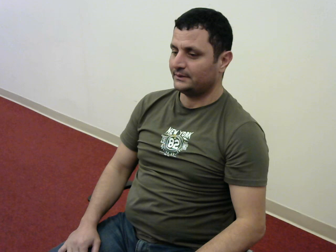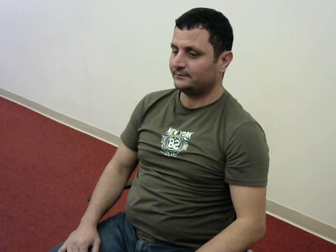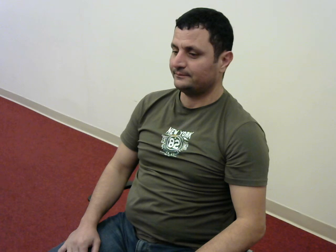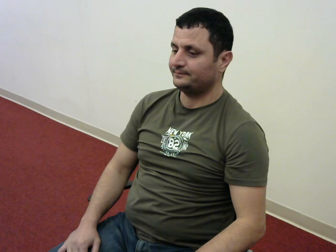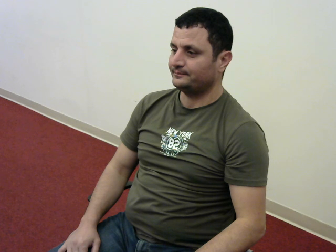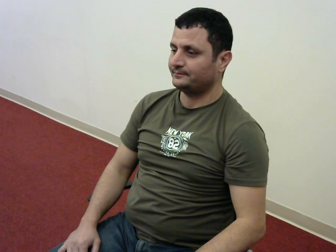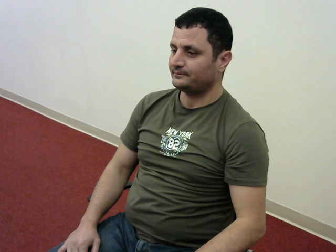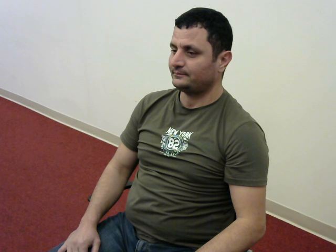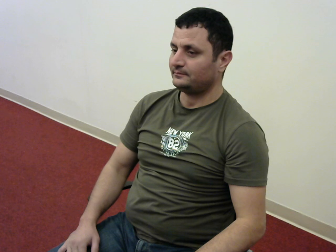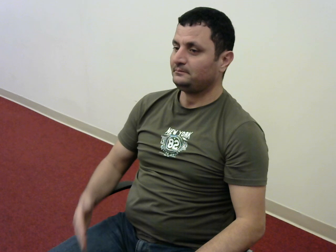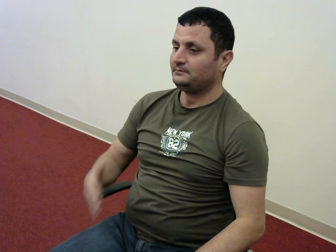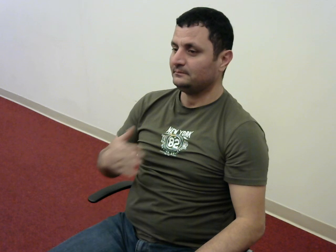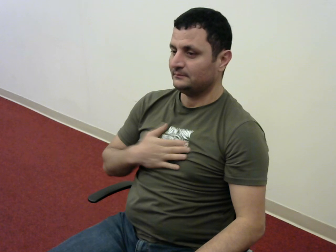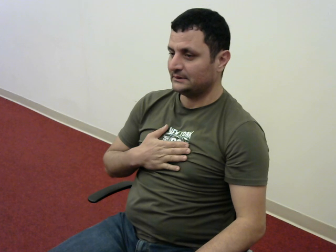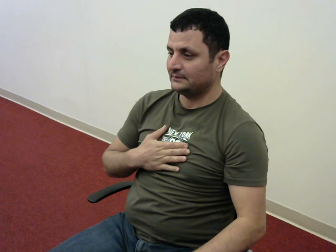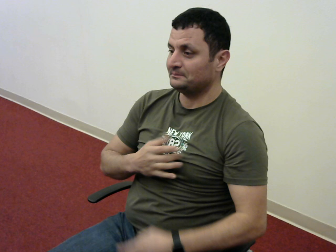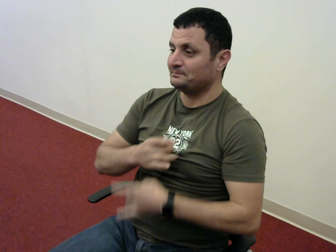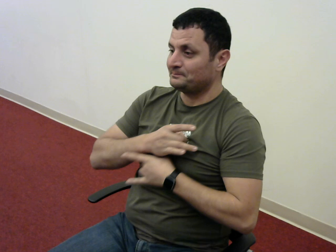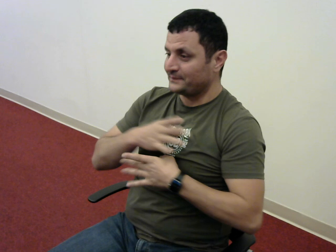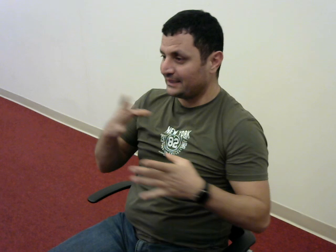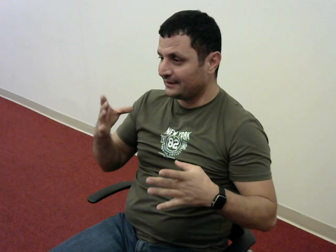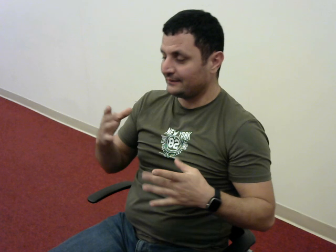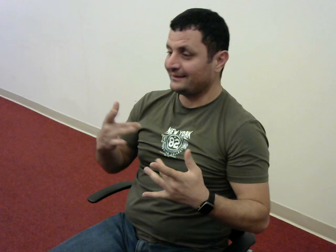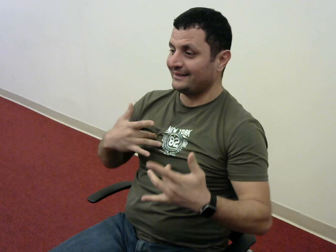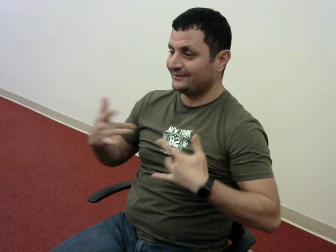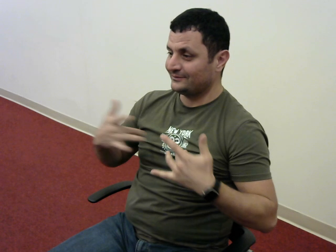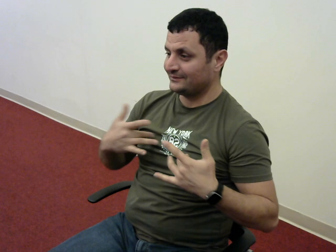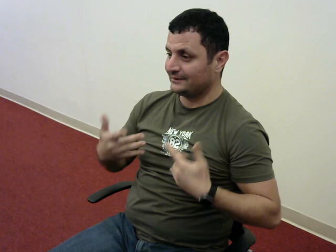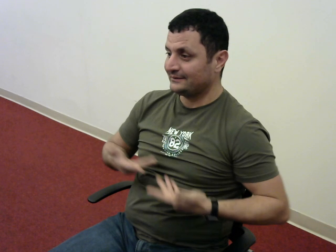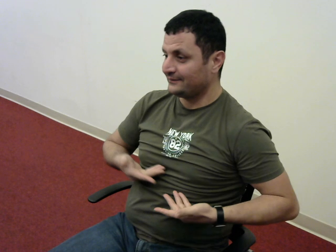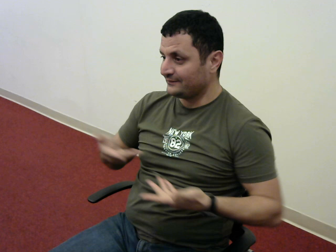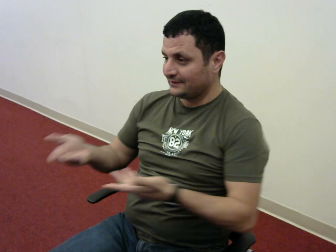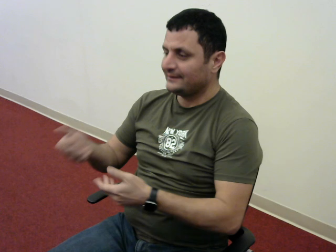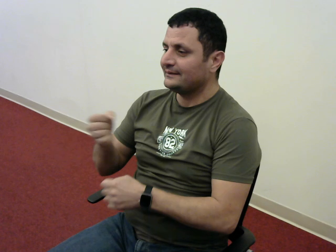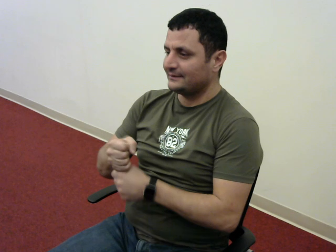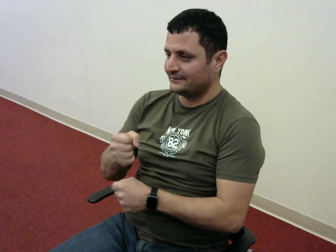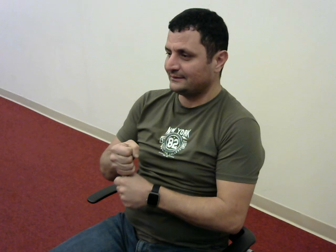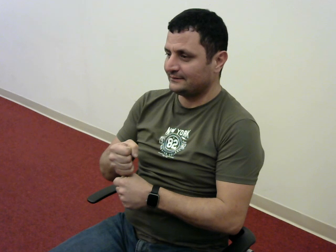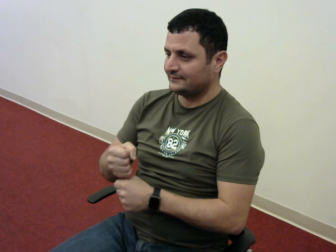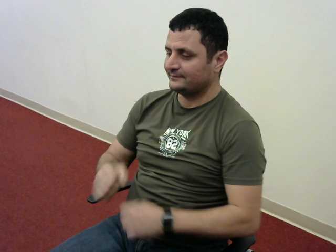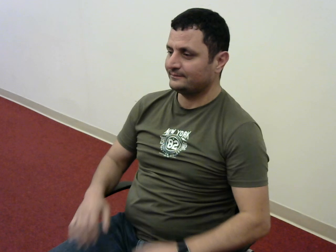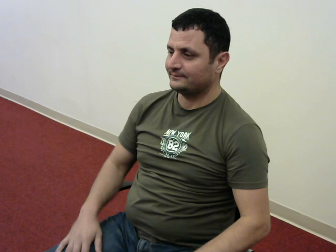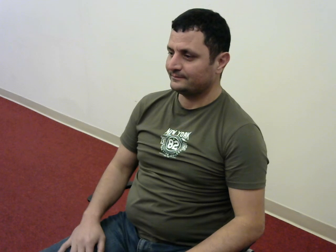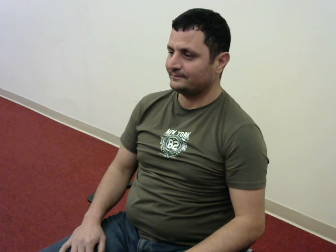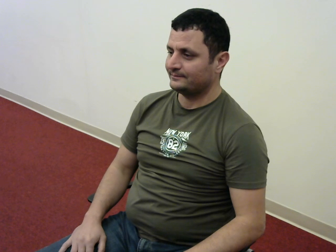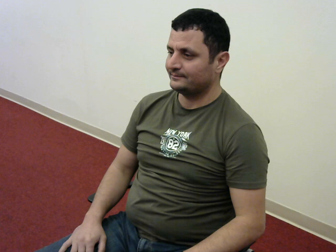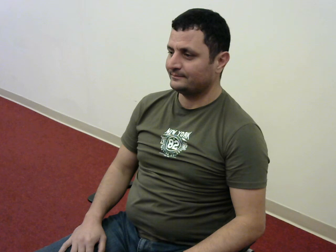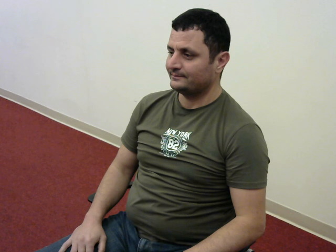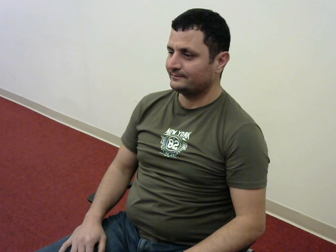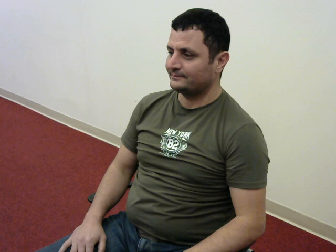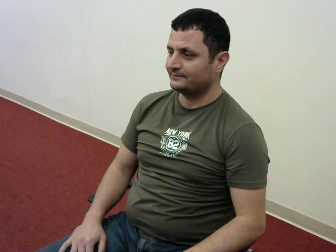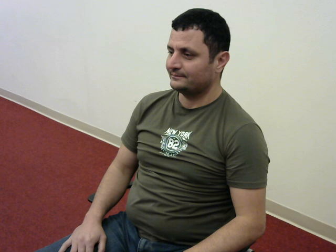Məni bayram tədbirinə dəvət ediblər